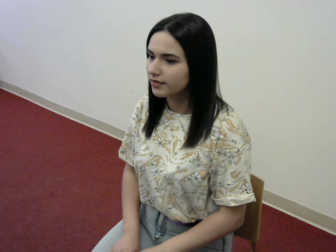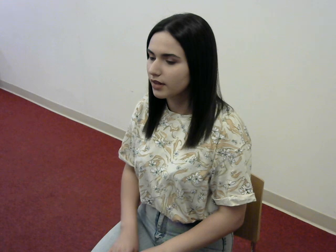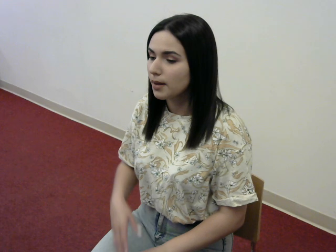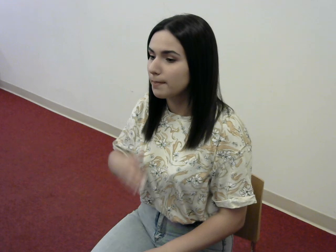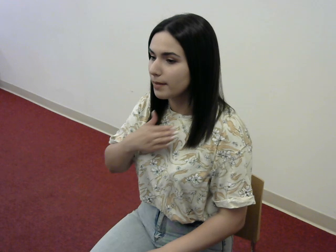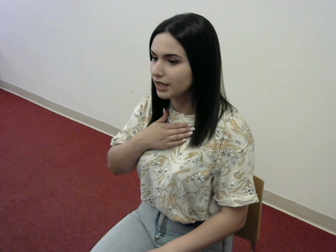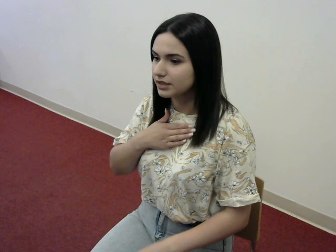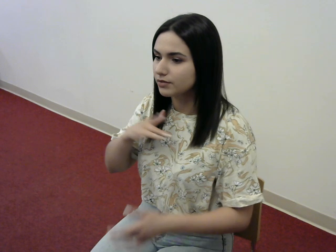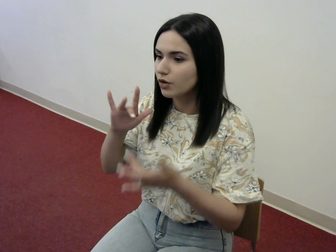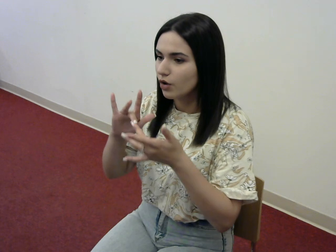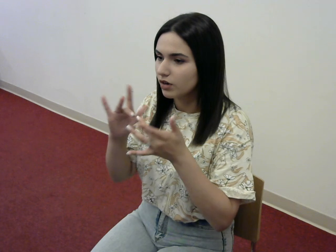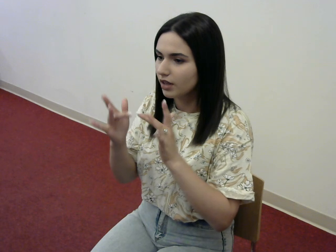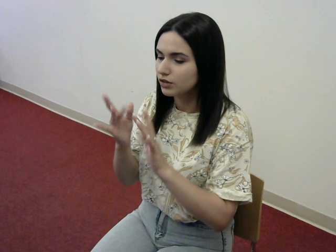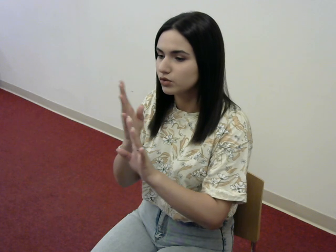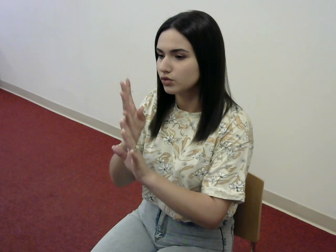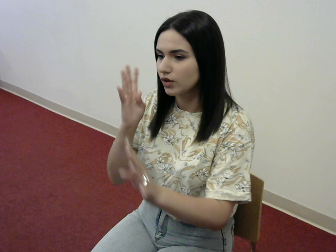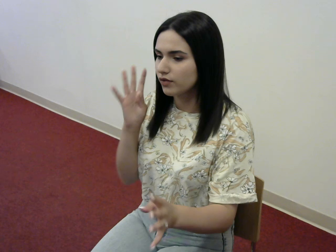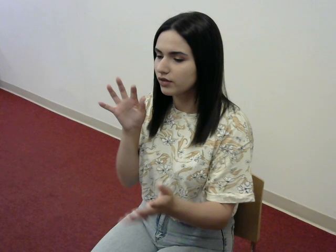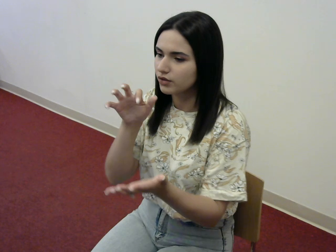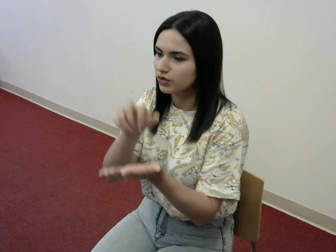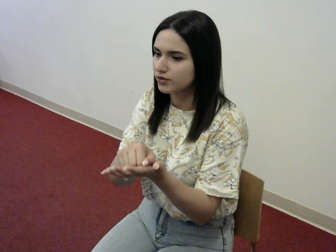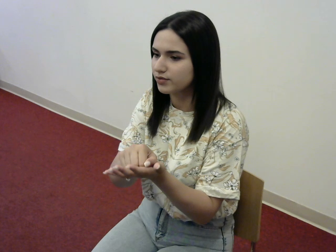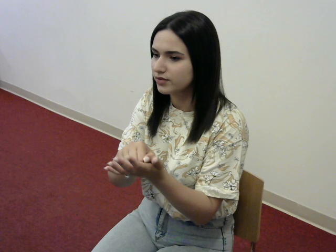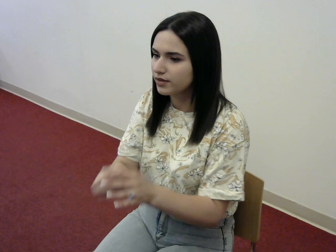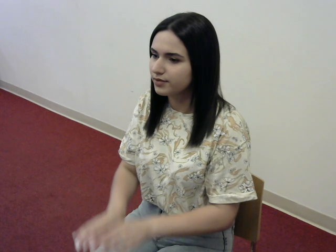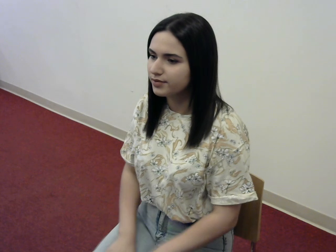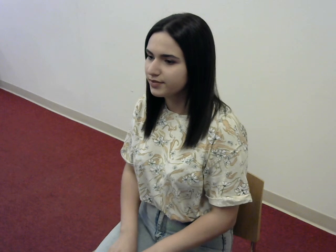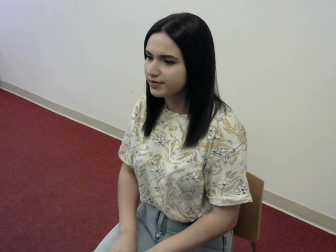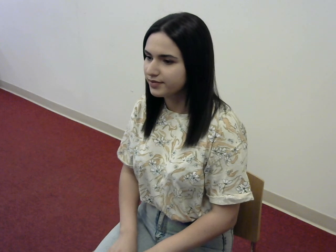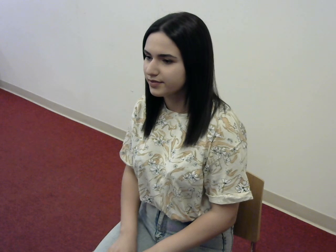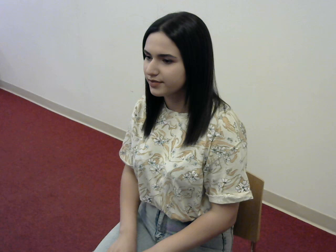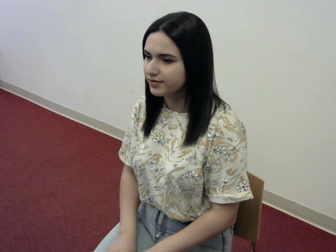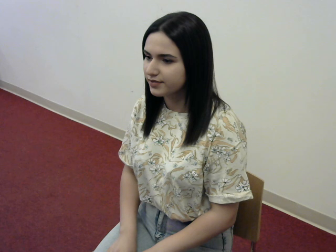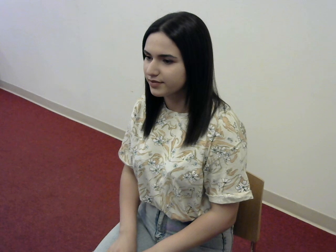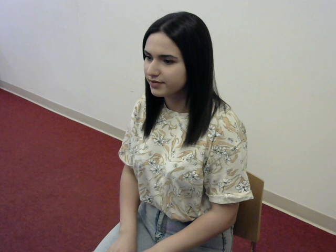Mən onlayn növbə götürmüşəm